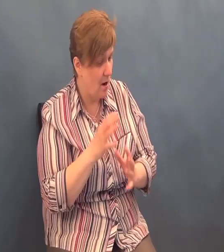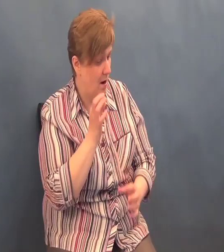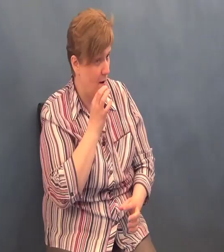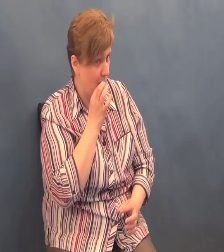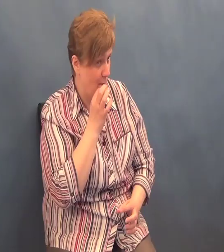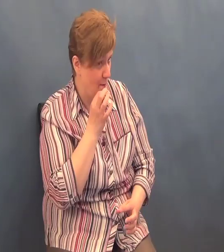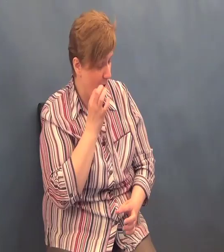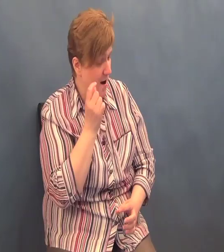Już lepiej.